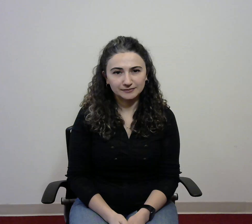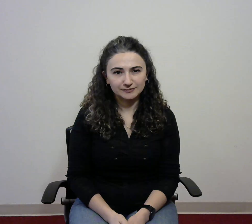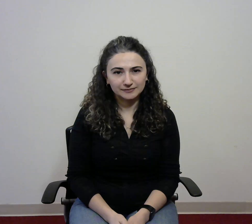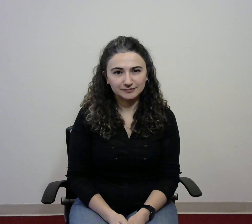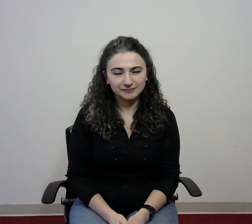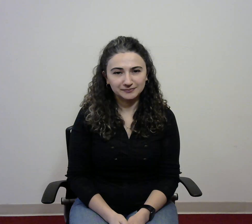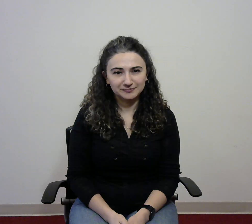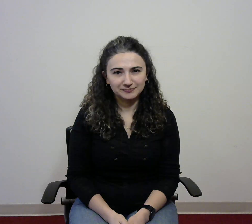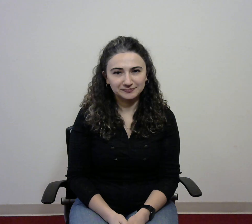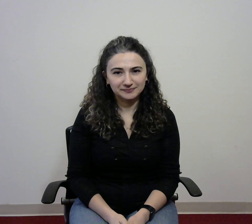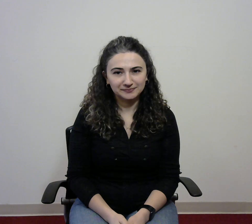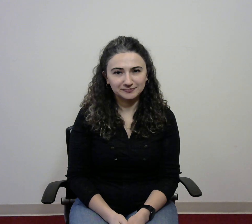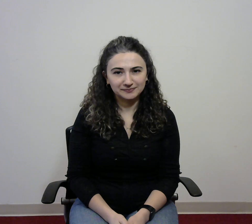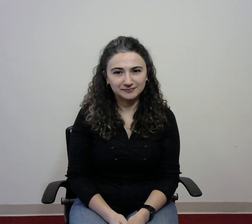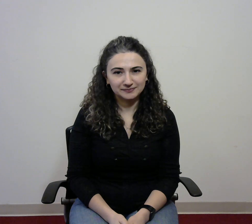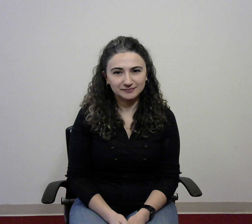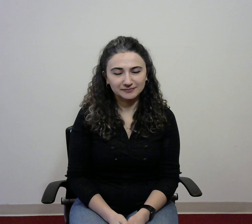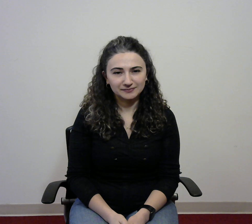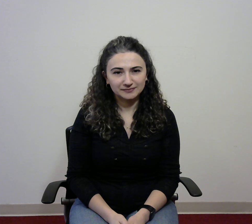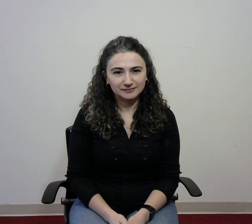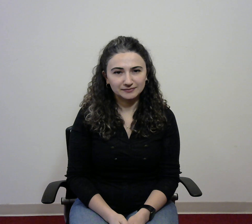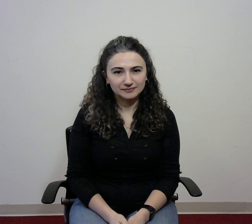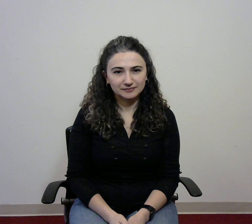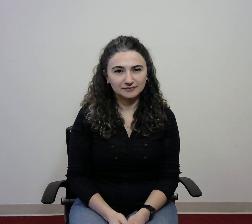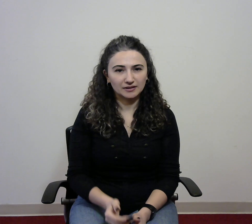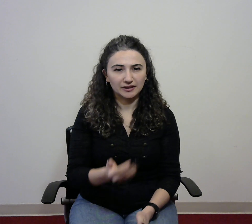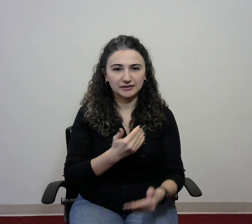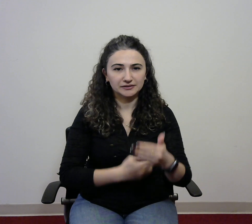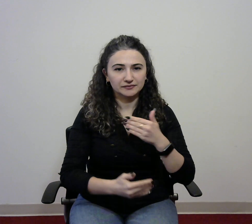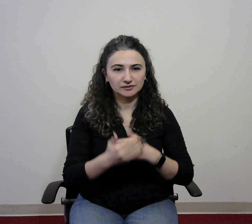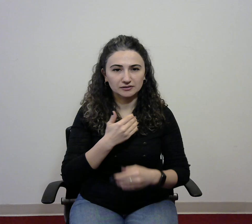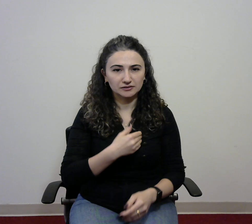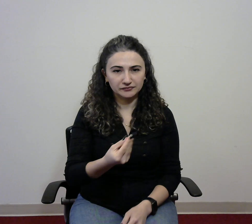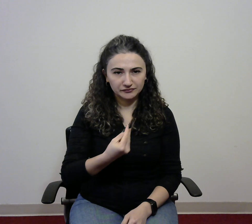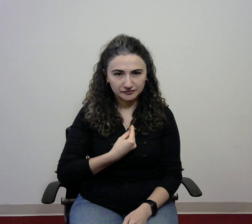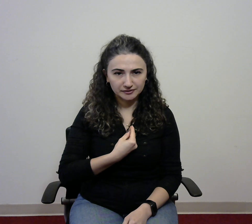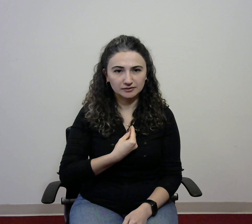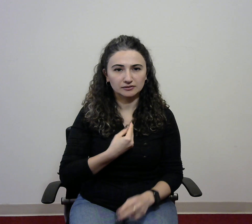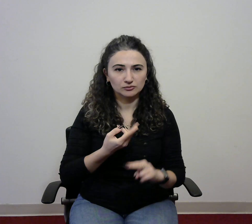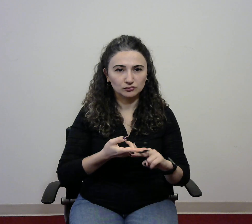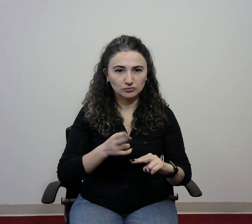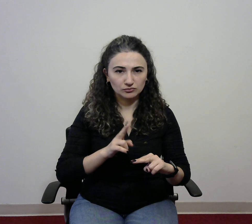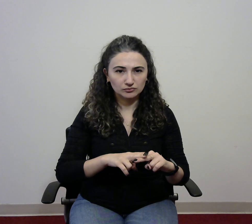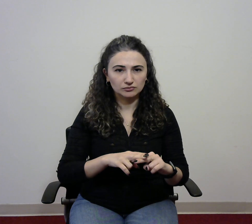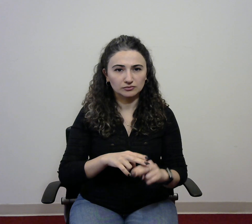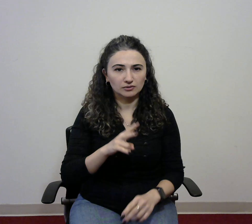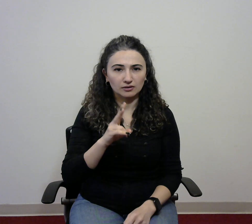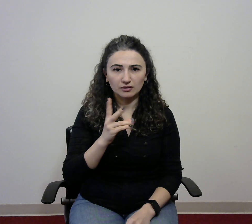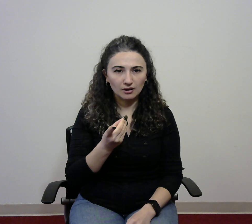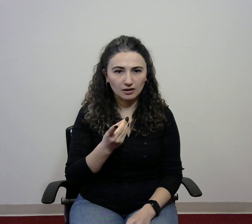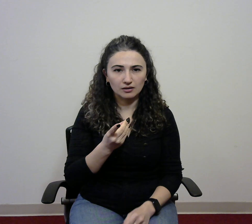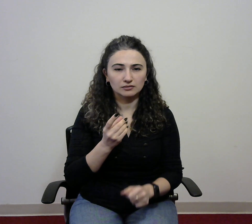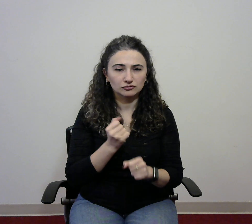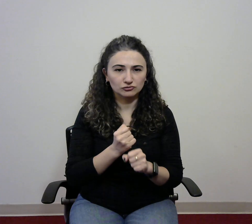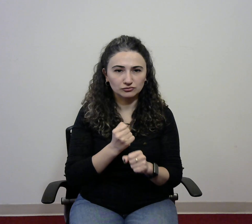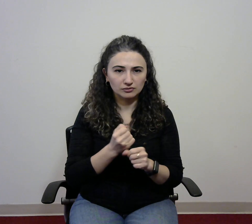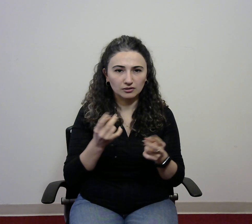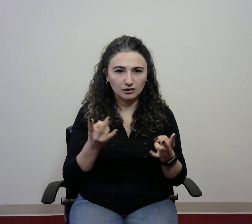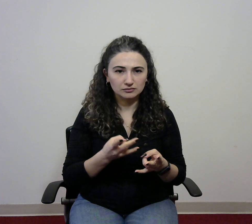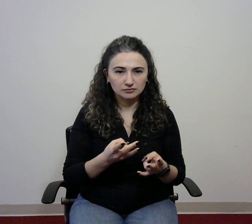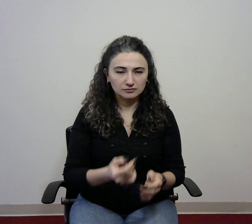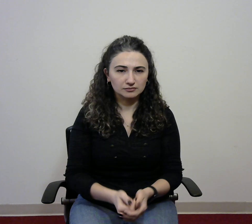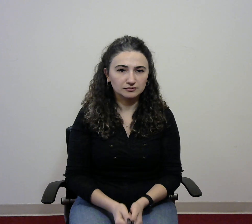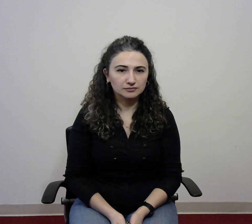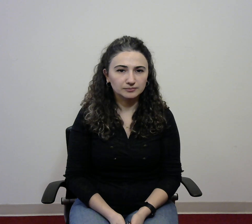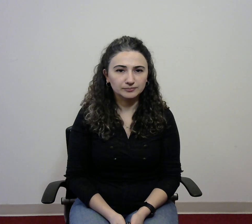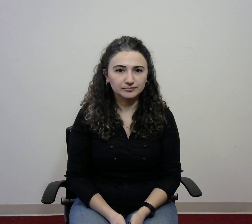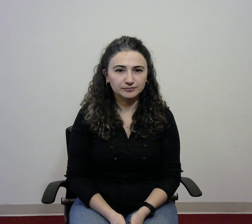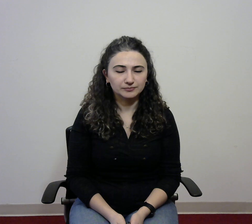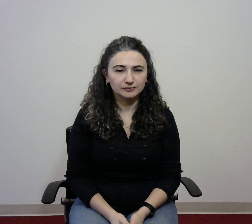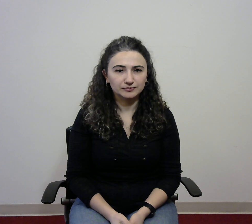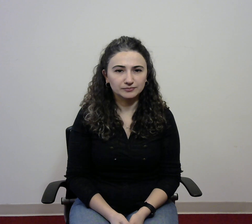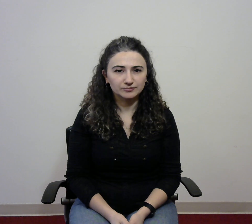Əlilliyin təyin olunması üçün nə etmək lazımdır?